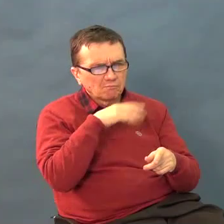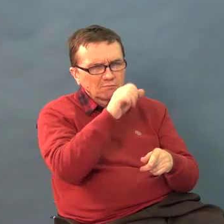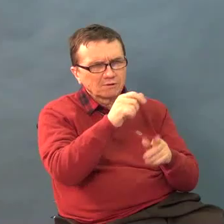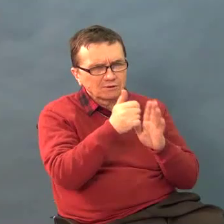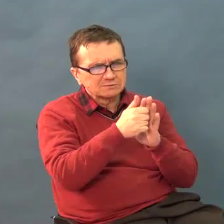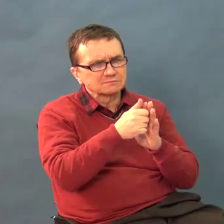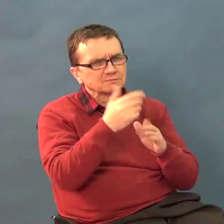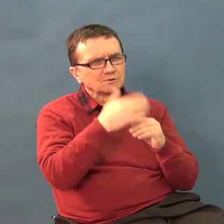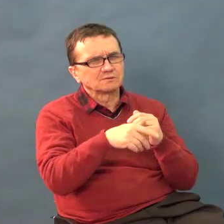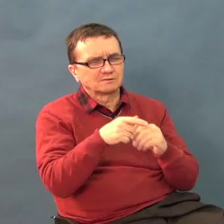Ja załapałem, że o szesnastej kończysz.